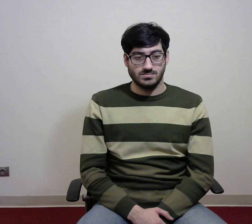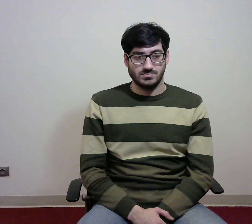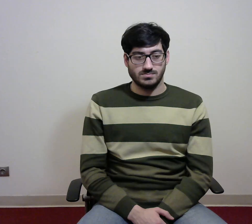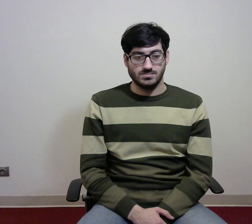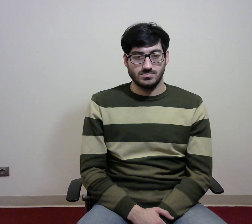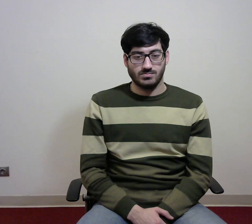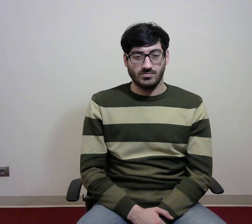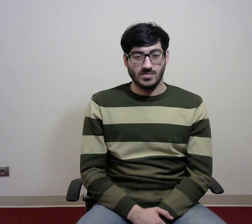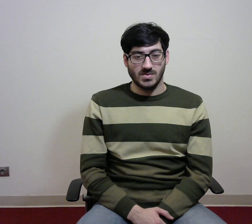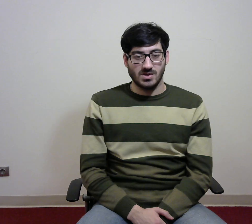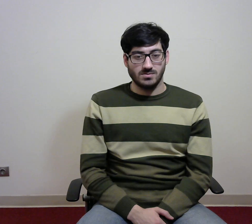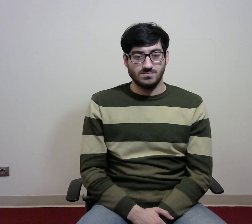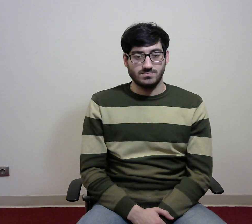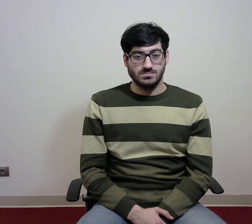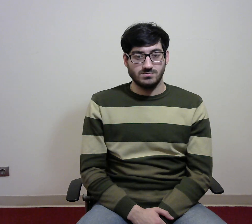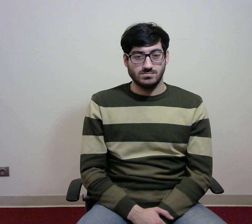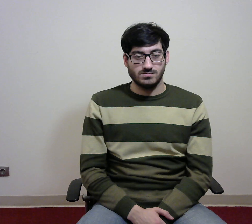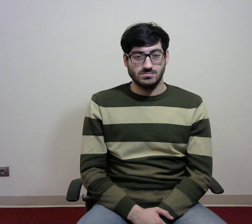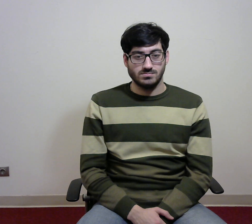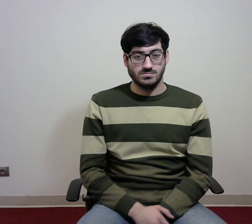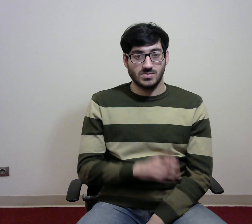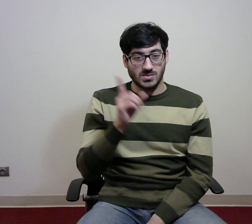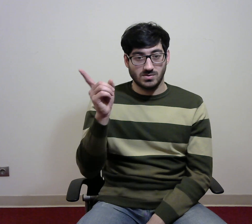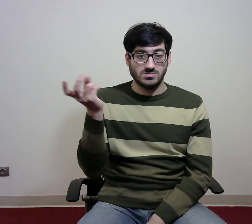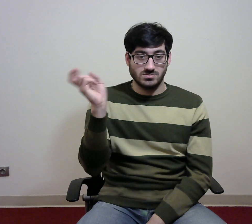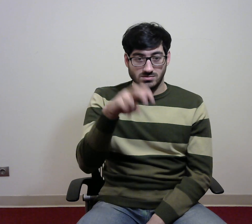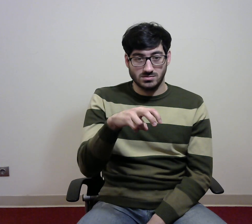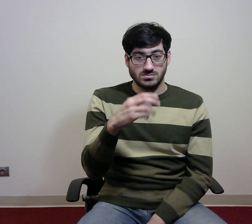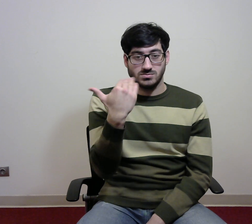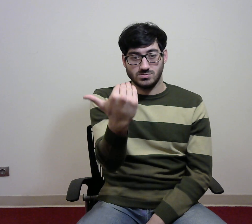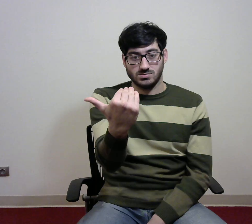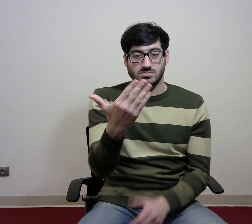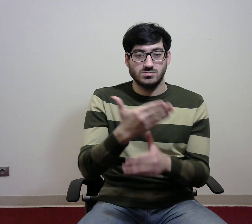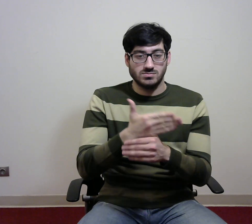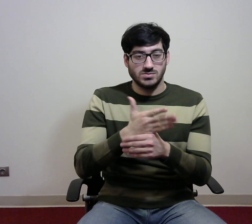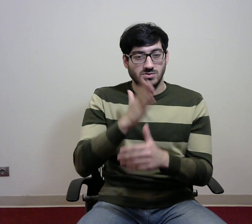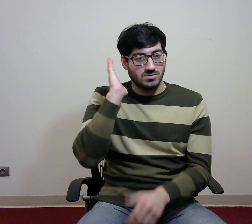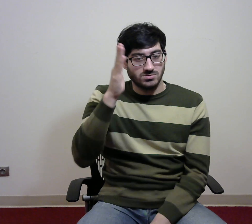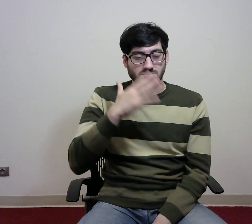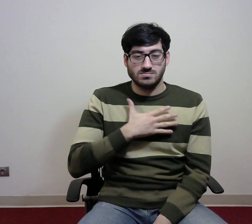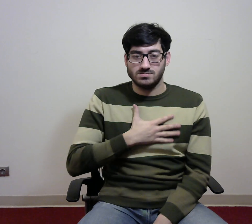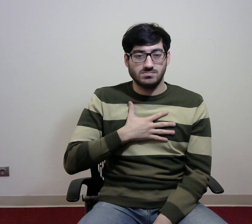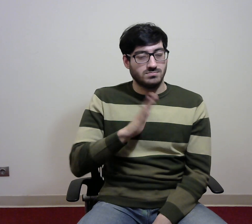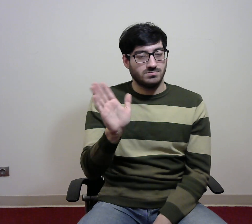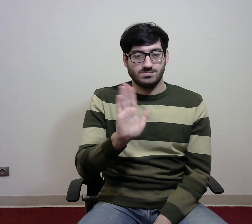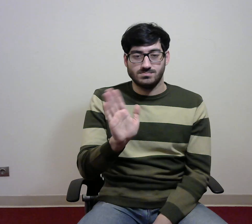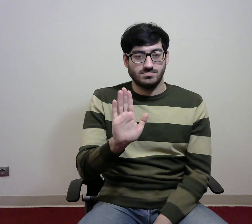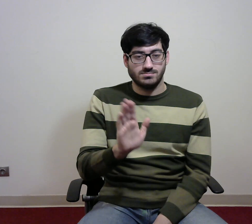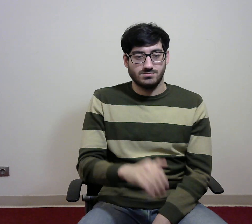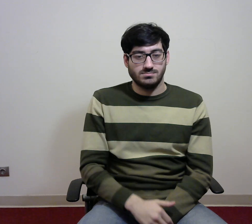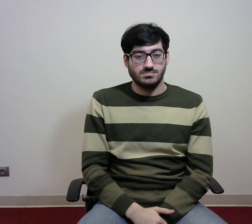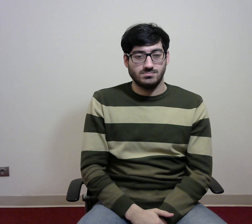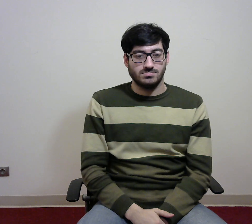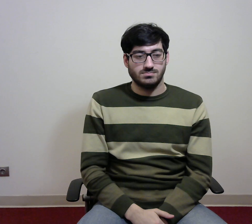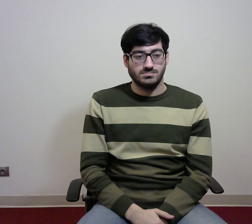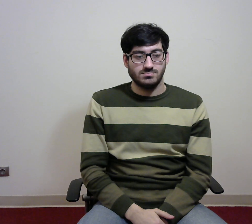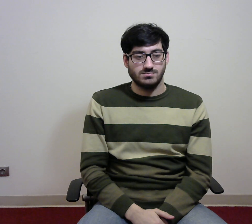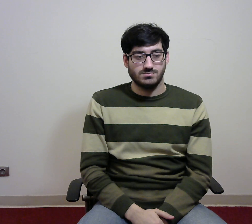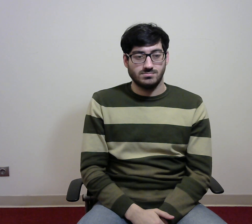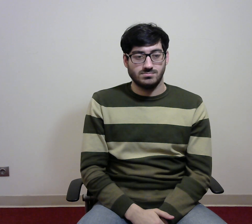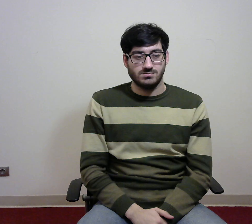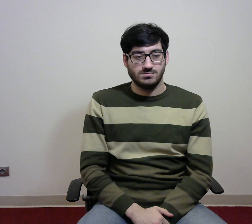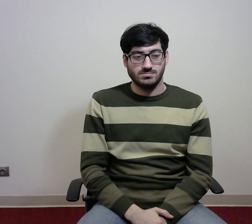O gəlib sizə kömək edəcək, narahat olmayın